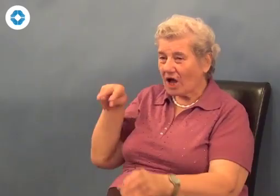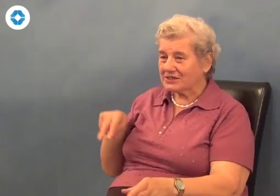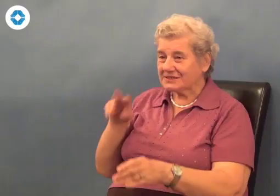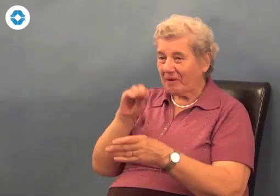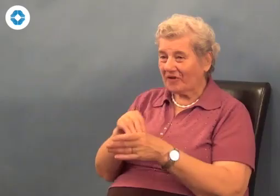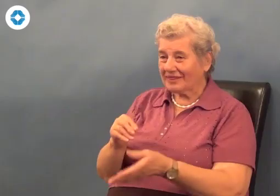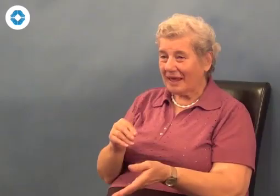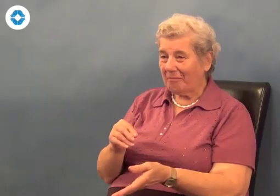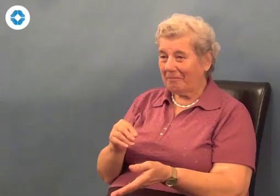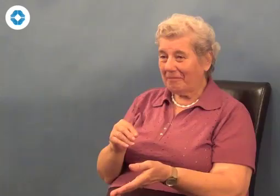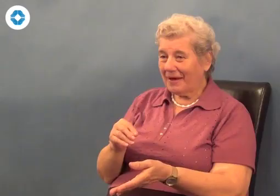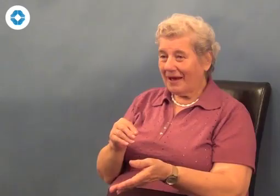Z powrotem jest w słoiku.